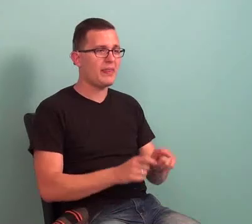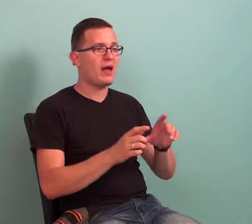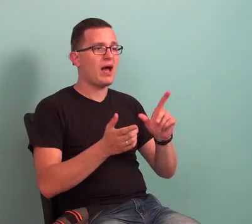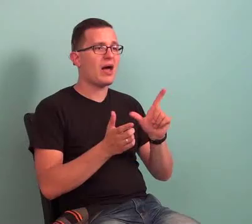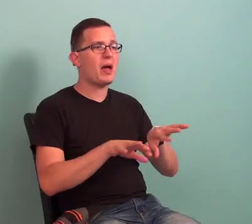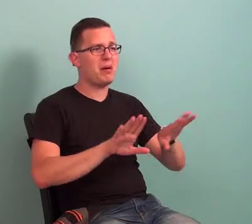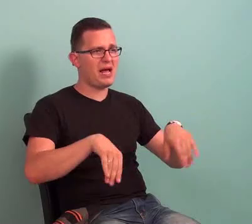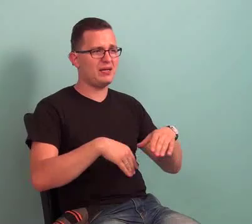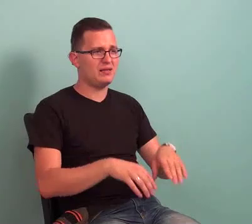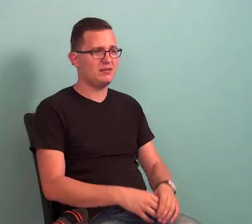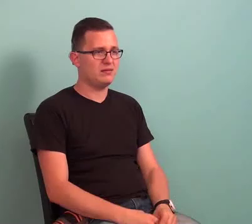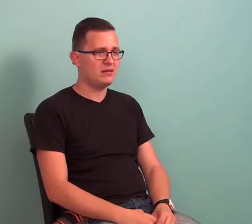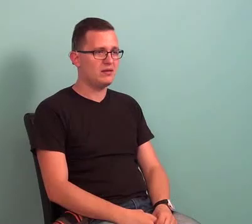Ale na basenie....